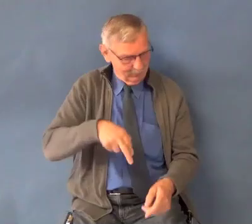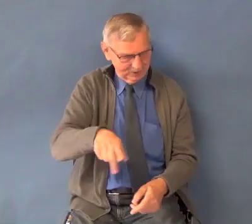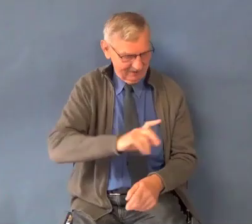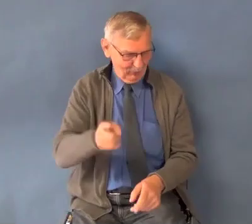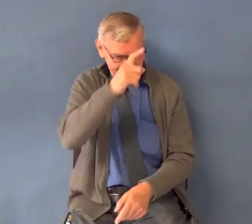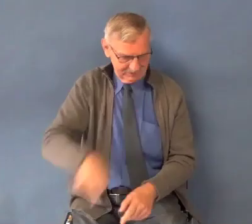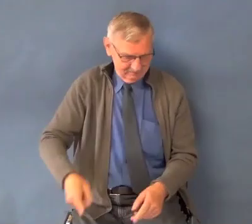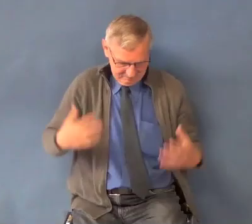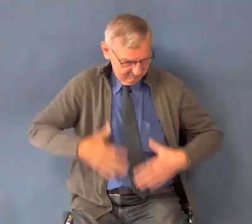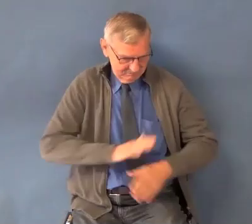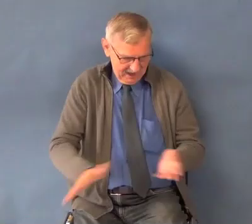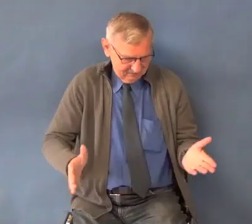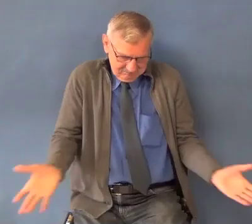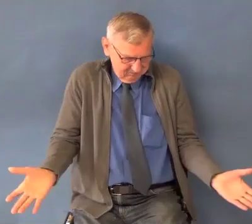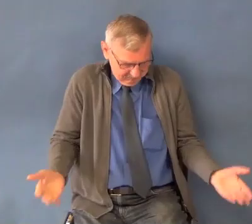Nie wolno chodzić bez ubrania, jest przekreślone.